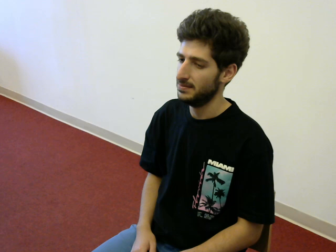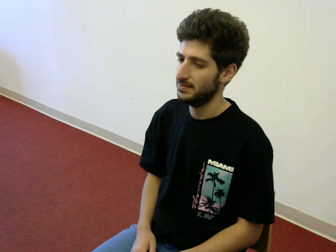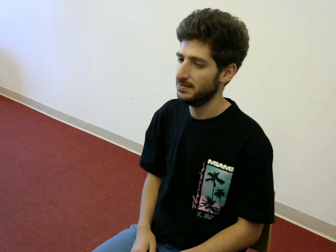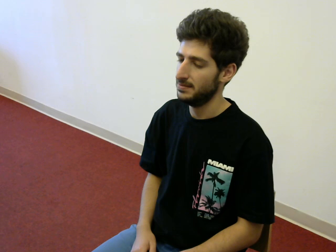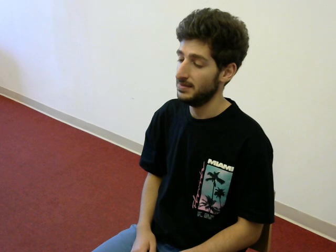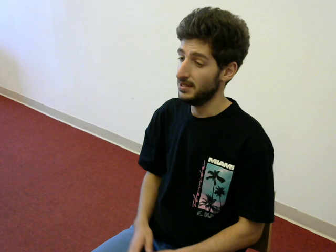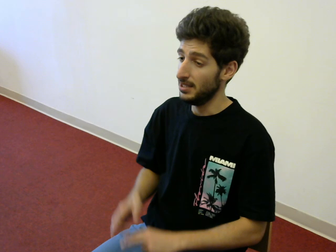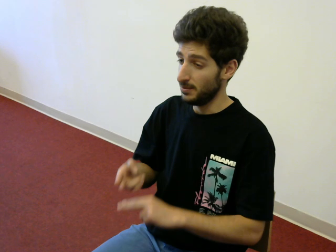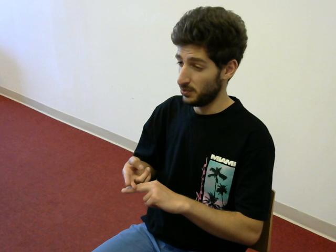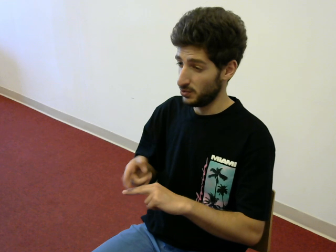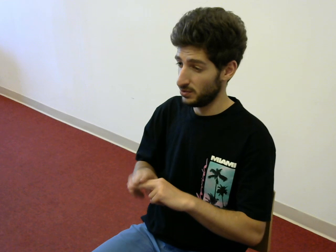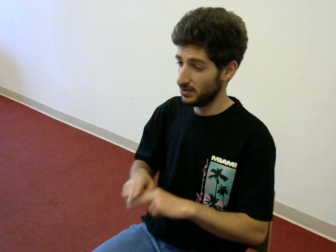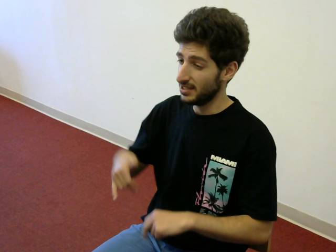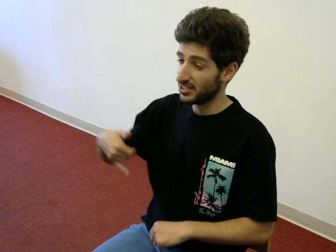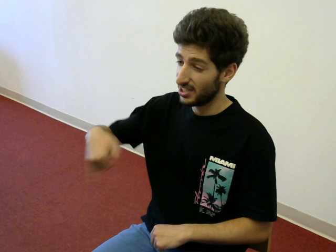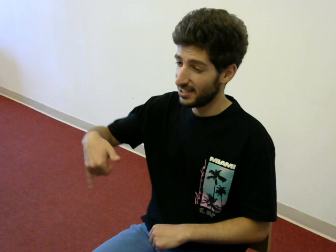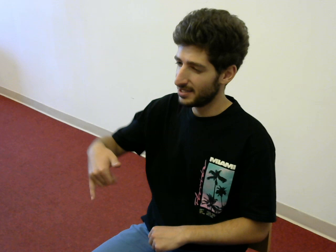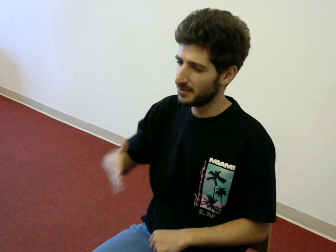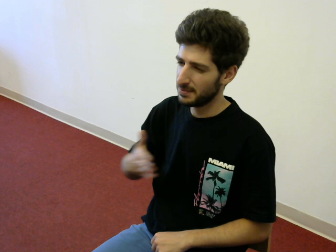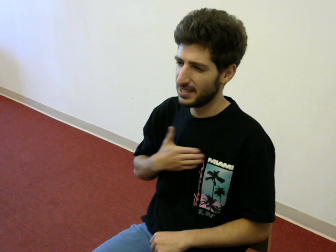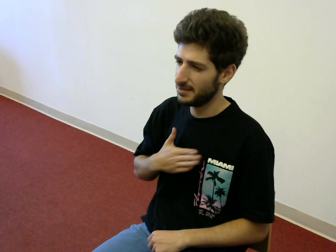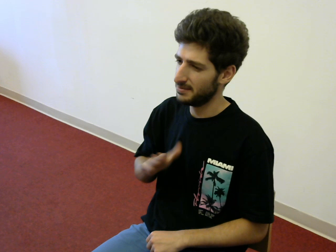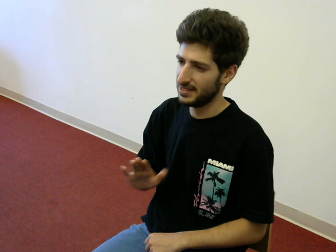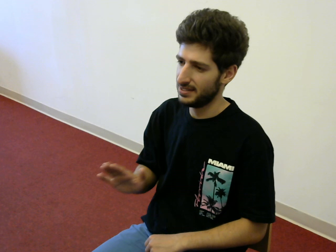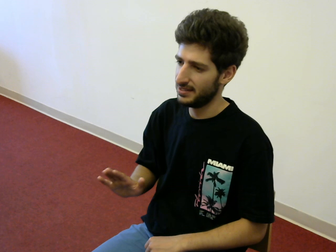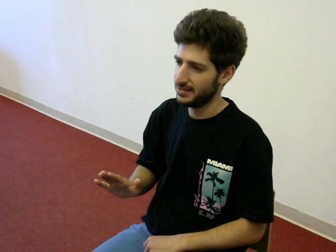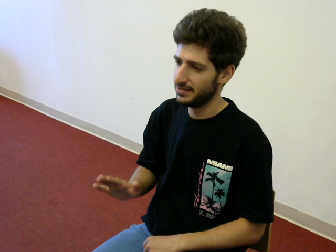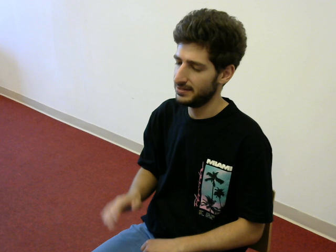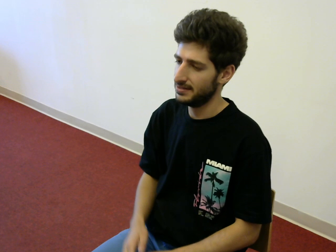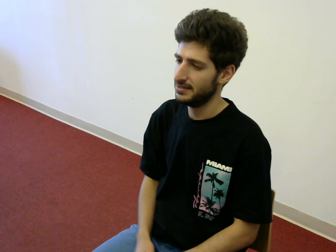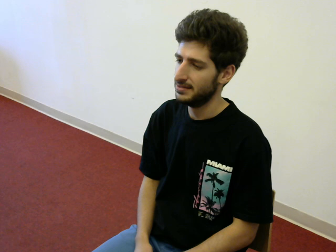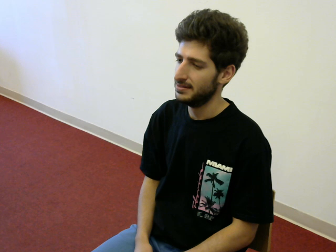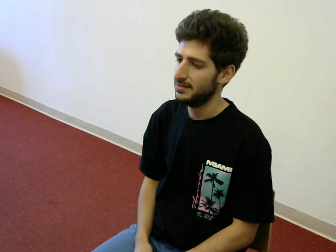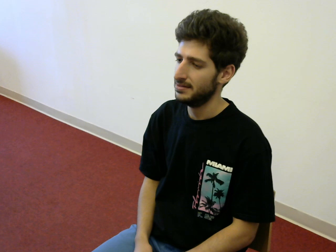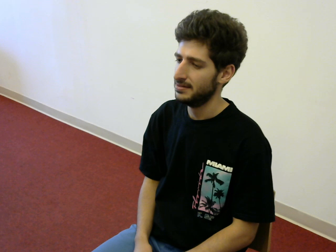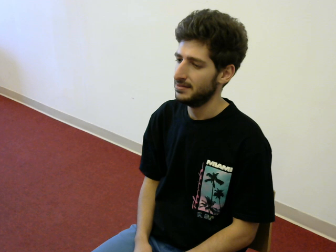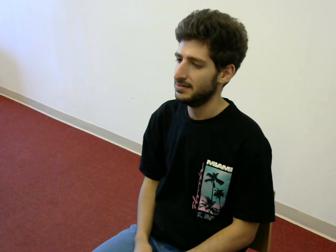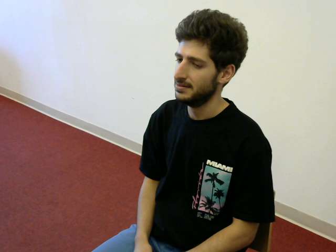Bu çanta mənim deyil